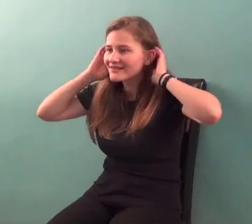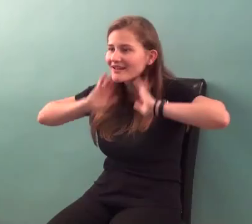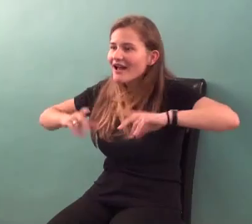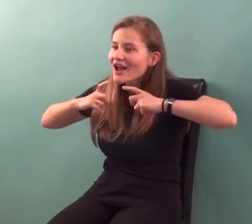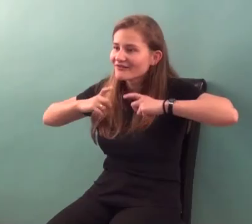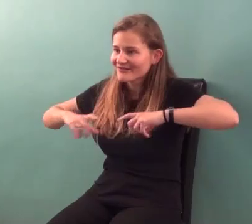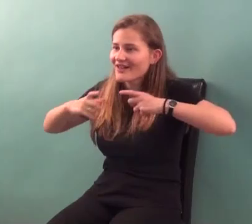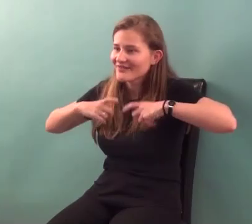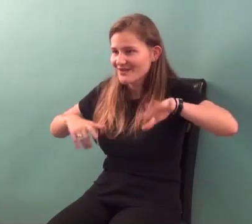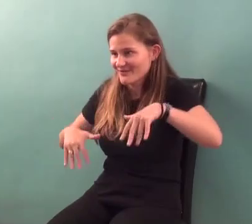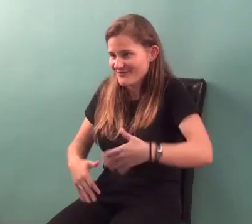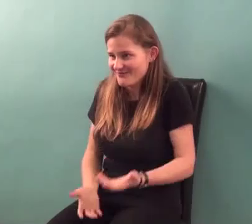Może gdzieś na wsi można.